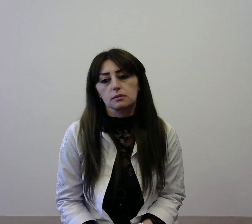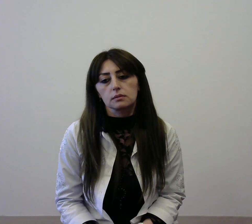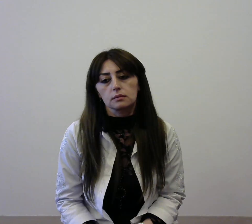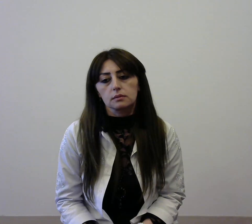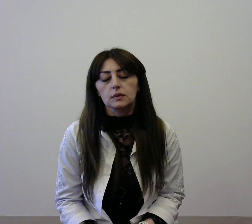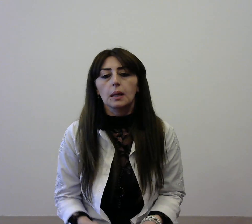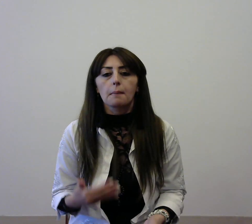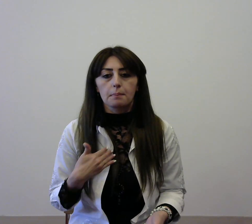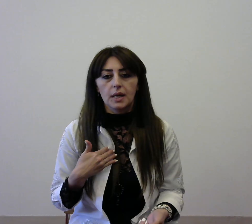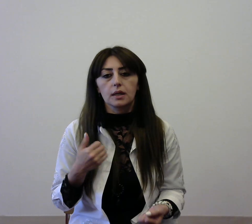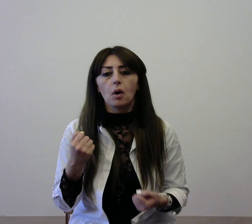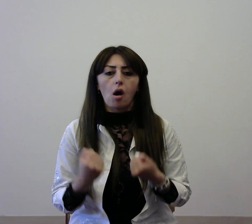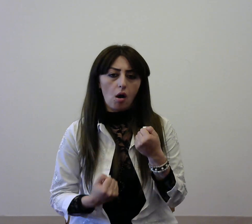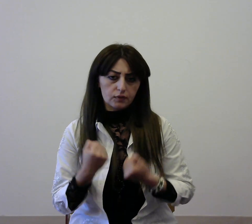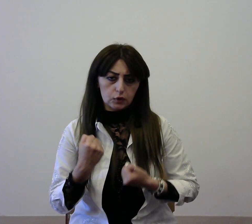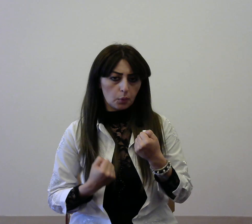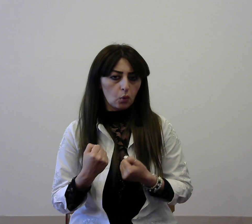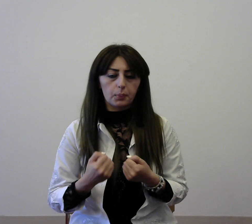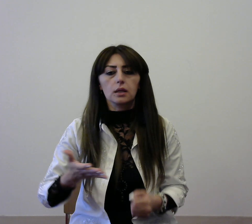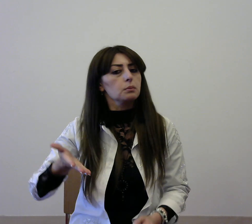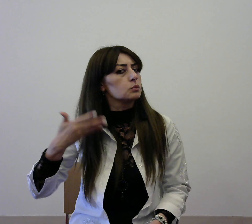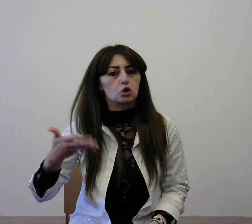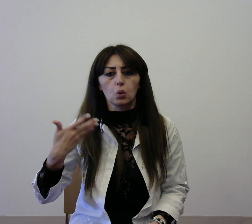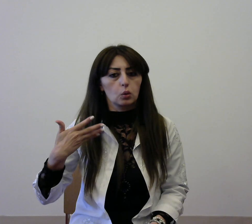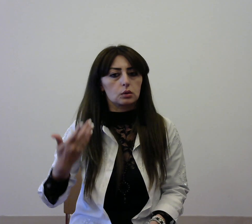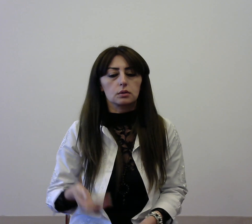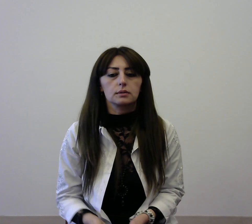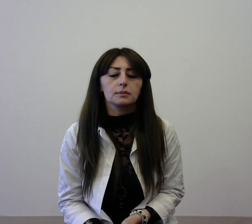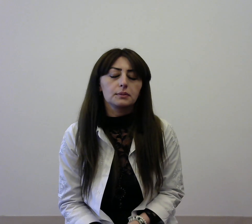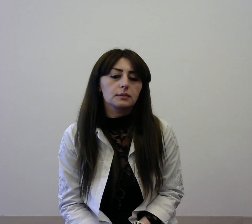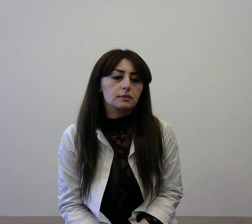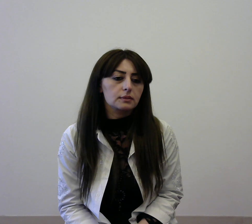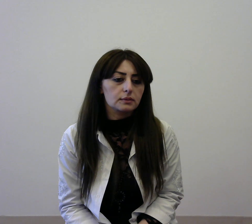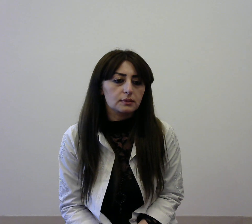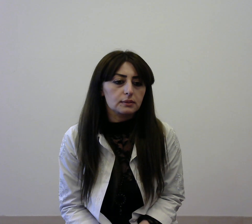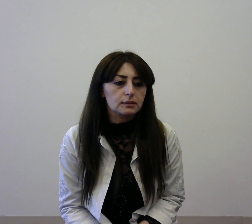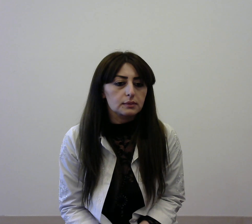Mənim avtomobilim yoxdur